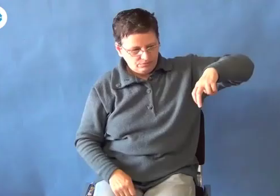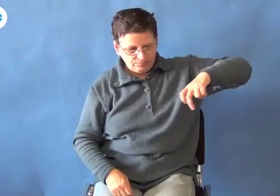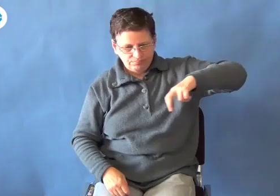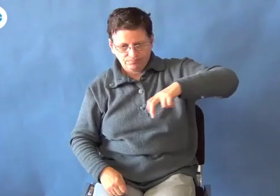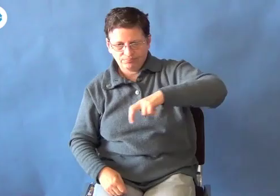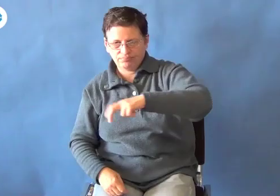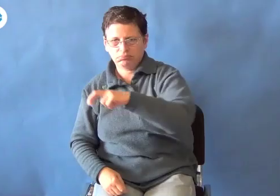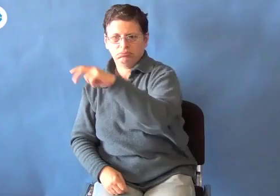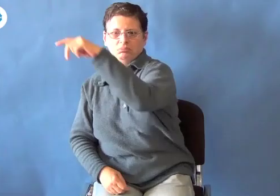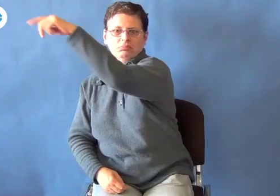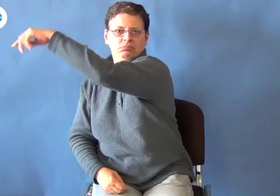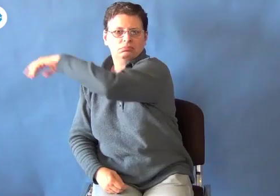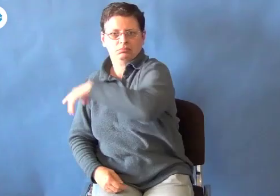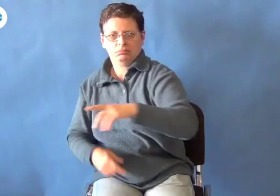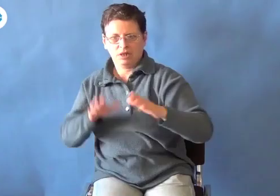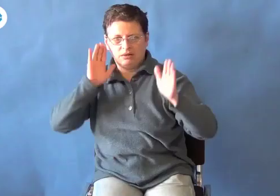Koń schodzi i potem wychodzi.